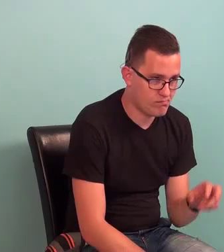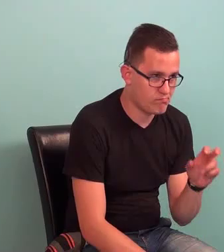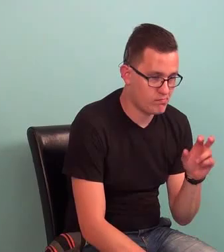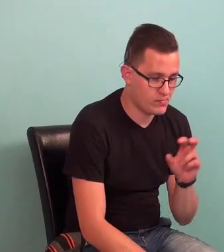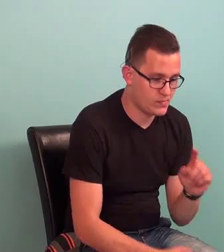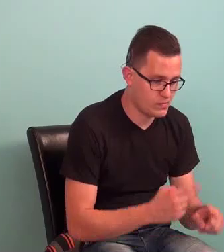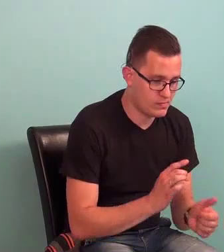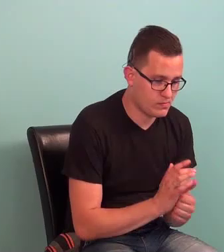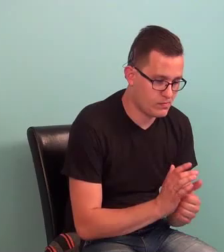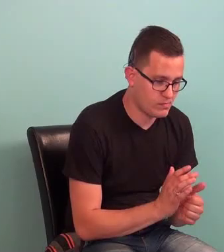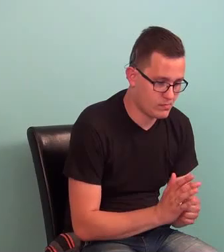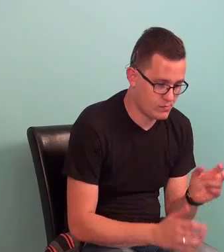W czwartek po szesnastej.